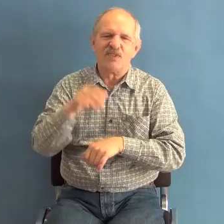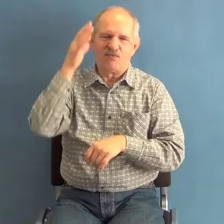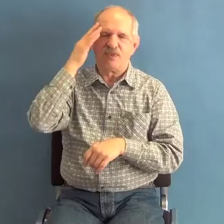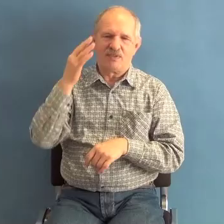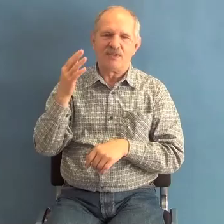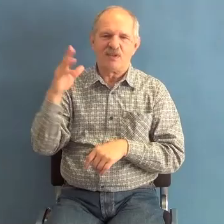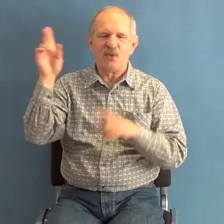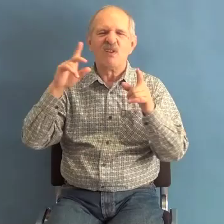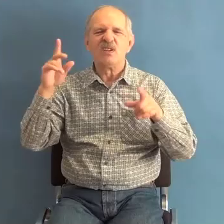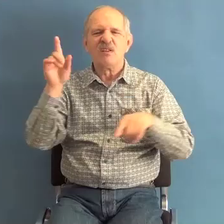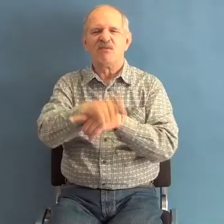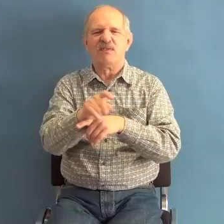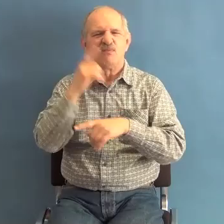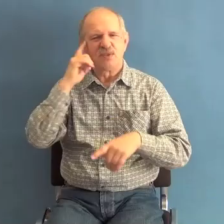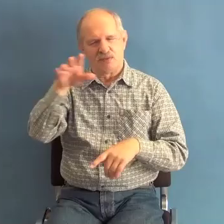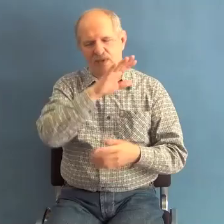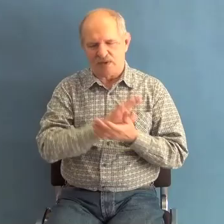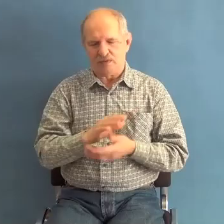Wiesz, wiele słyszących osób może to zignorować.